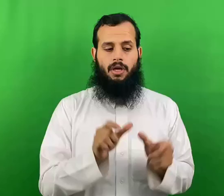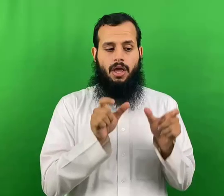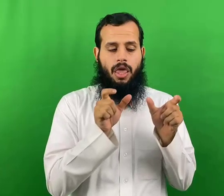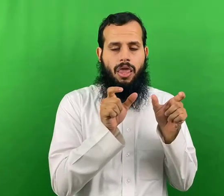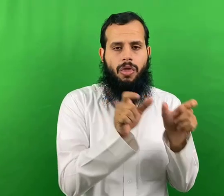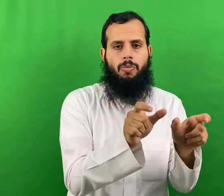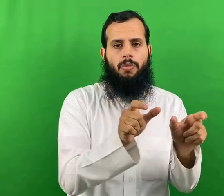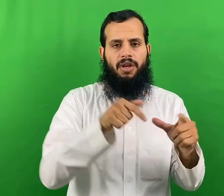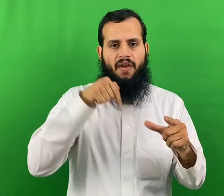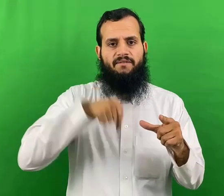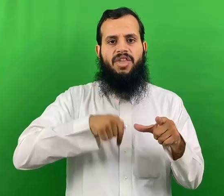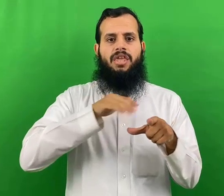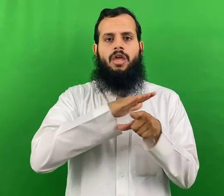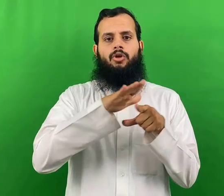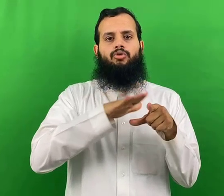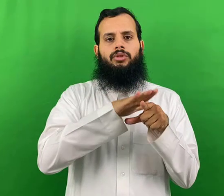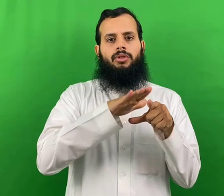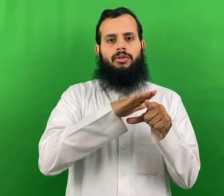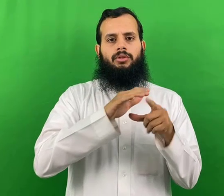آمنا في أوطاننا